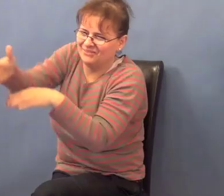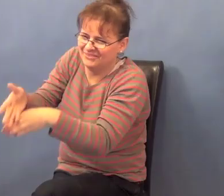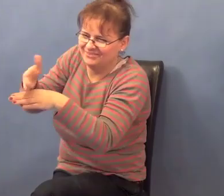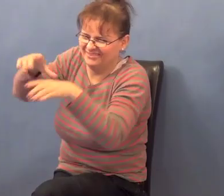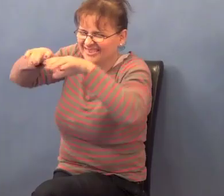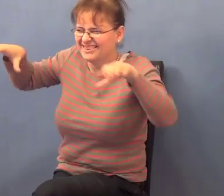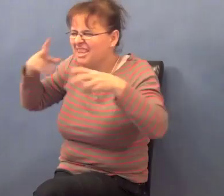Schowały się w pniu.